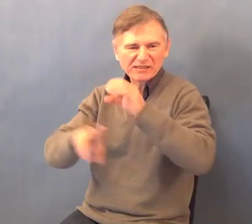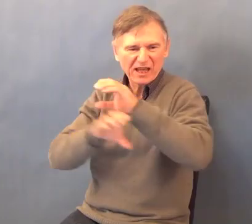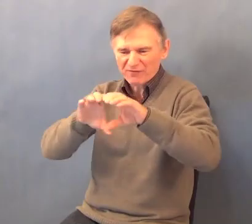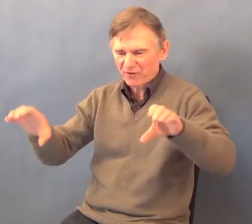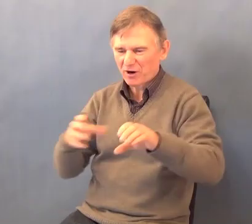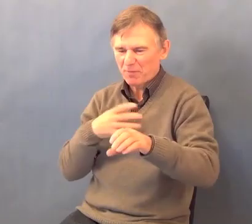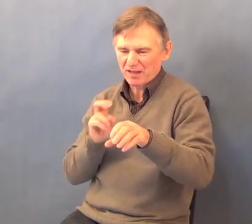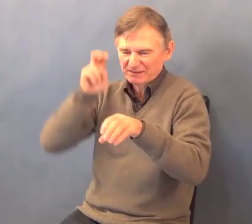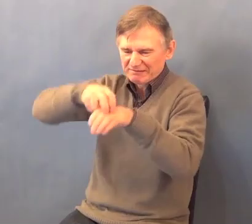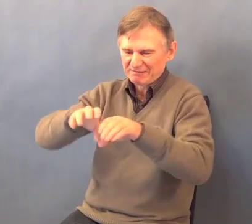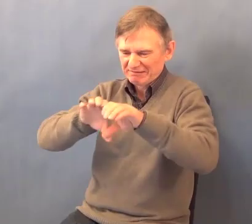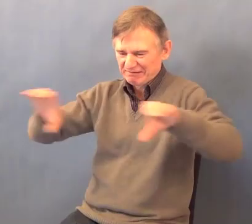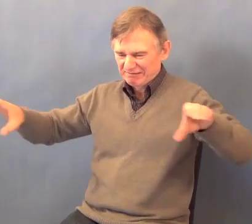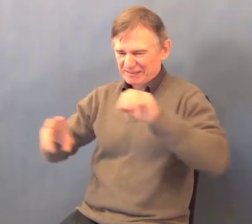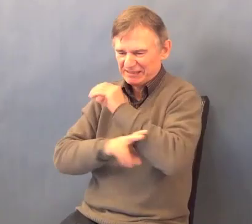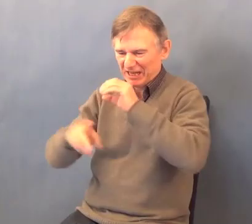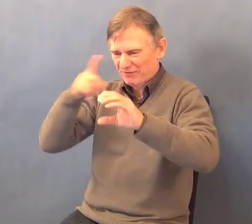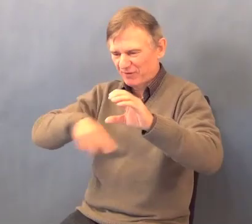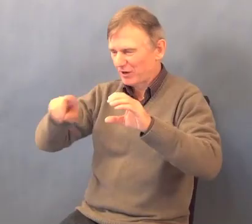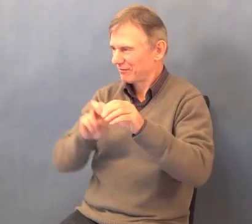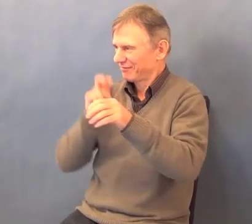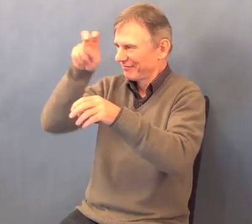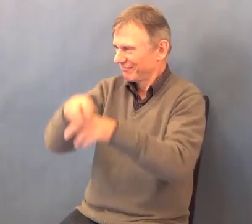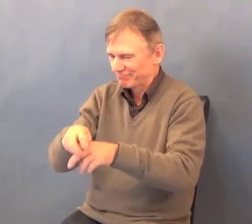Pies też wszedł na to drzewo.